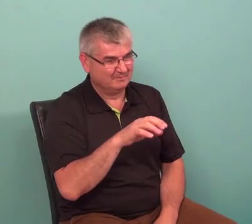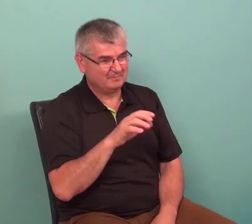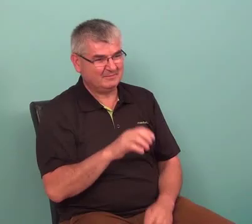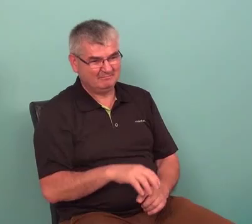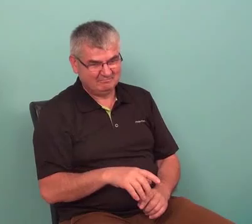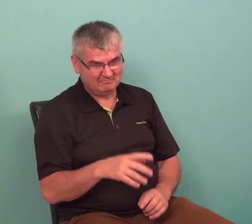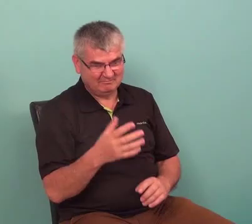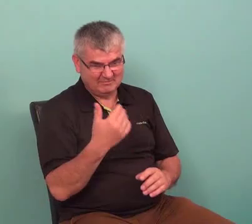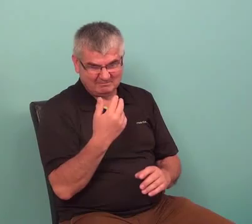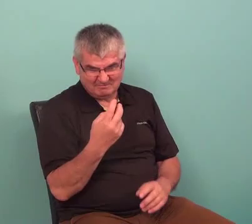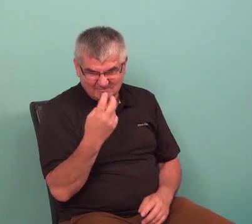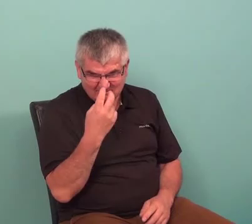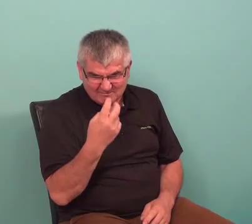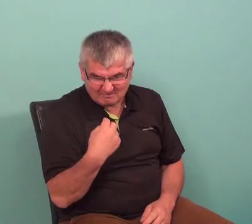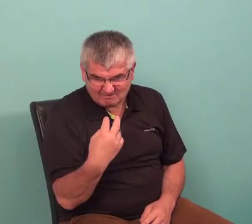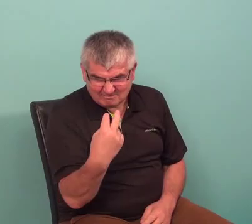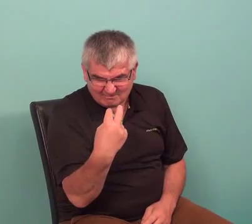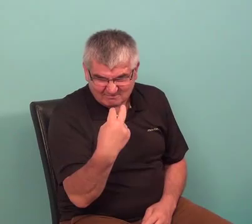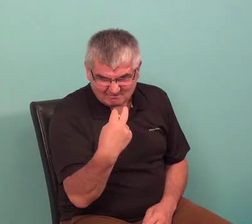Ryba ją widzi, patrzy na nią z niezadowoleniem.